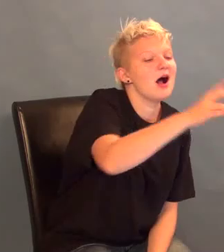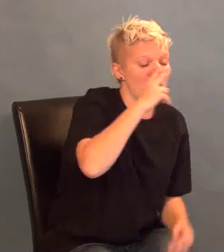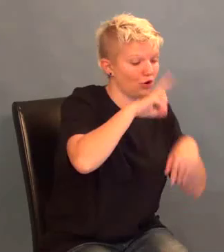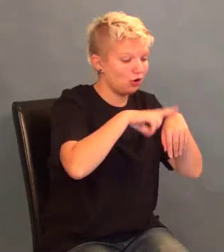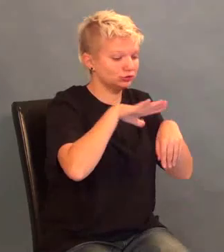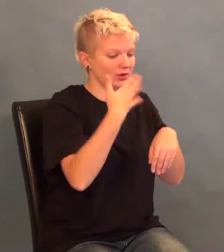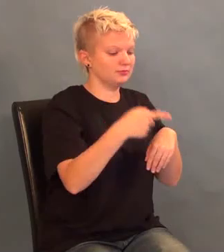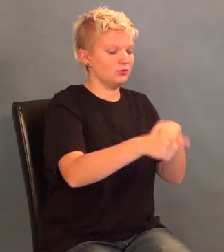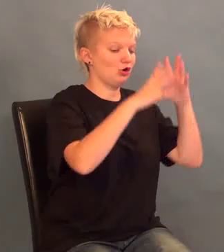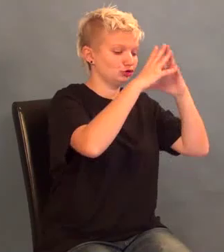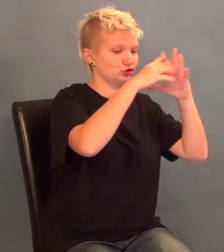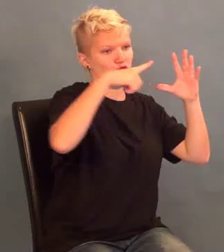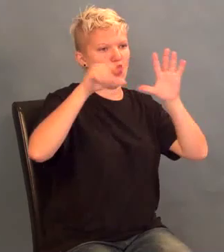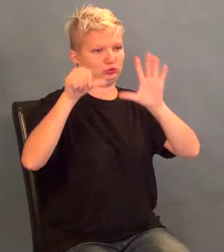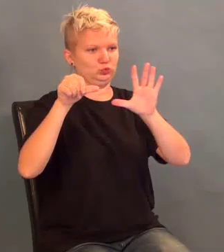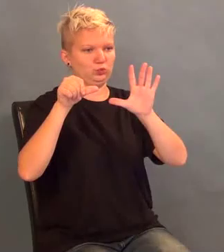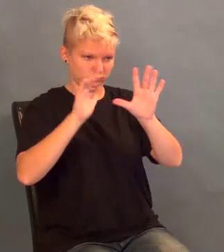Zobacz godziny, na przykład od dziesiątej do szóstej.